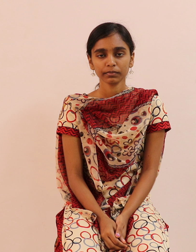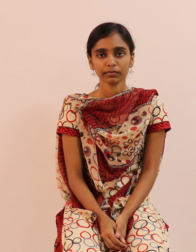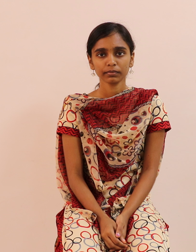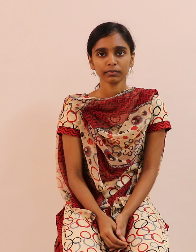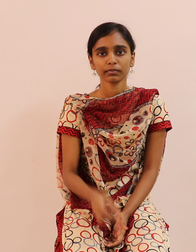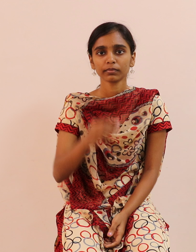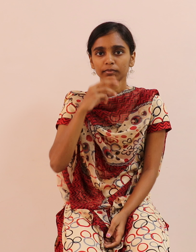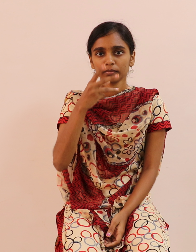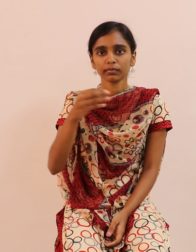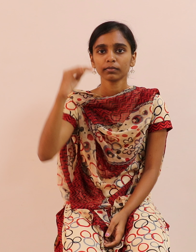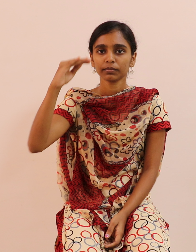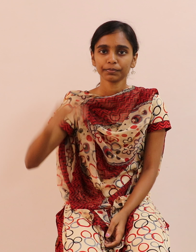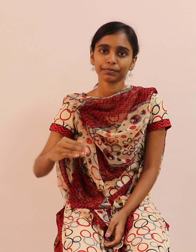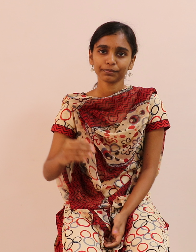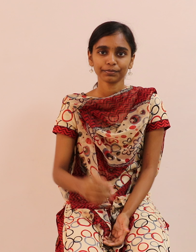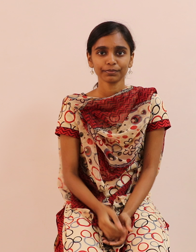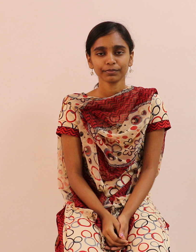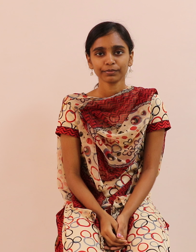speak softly